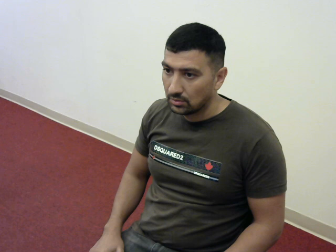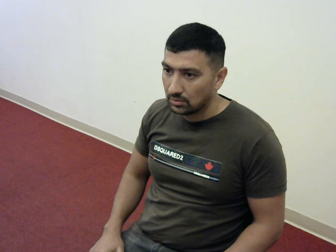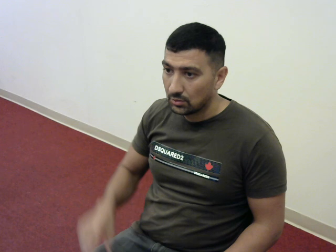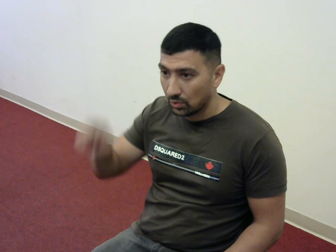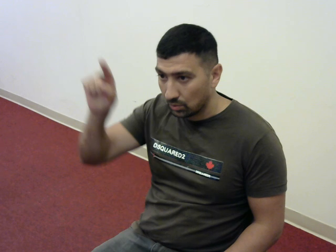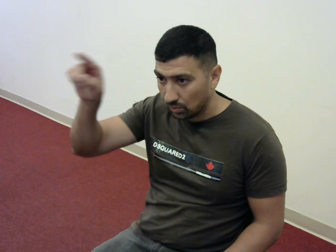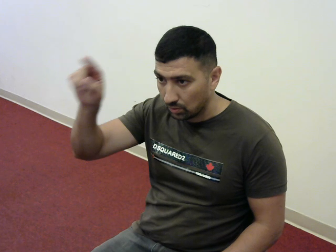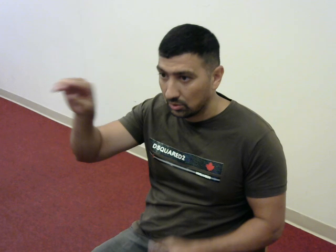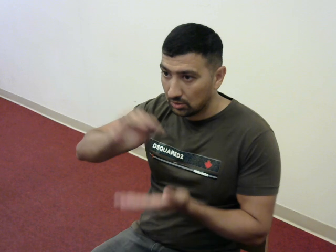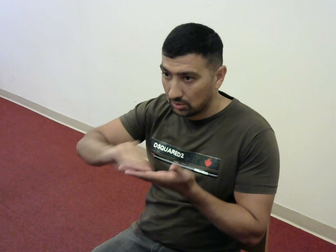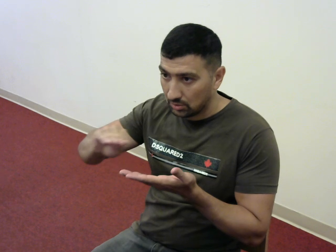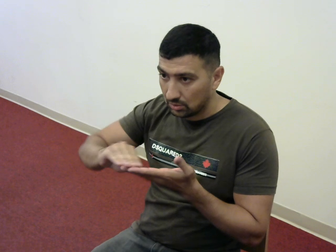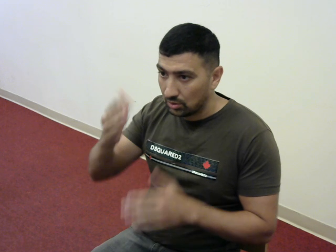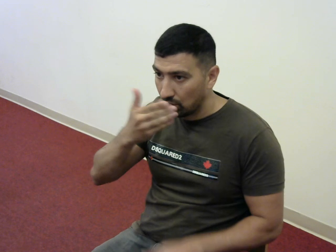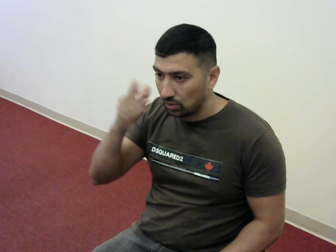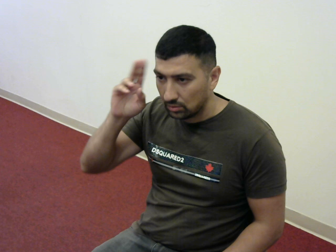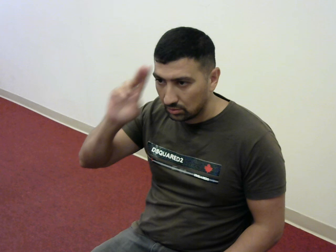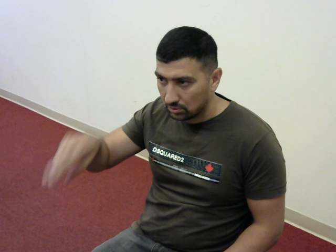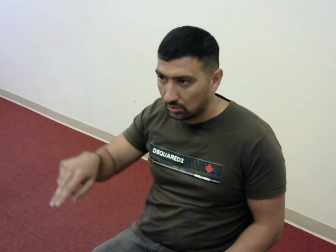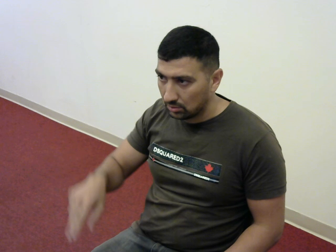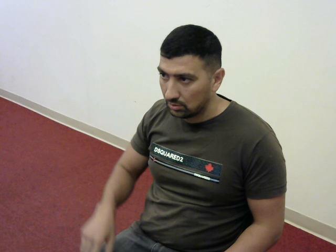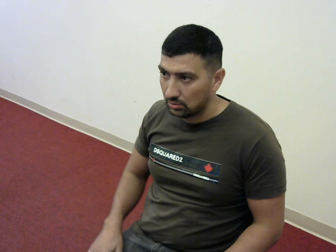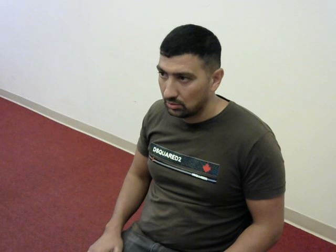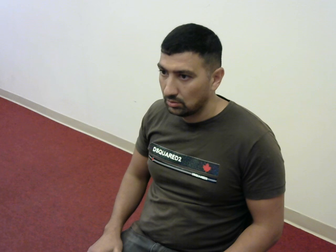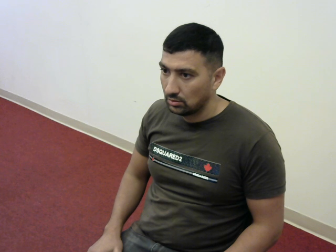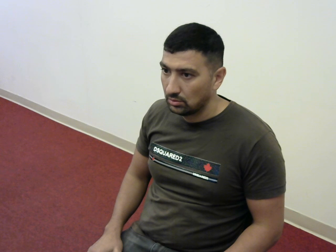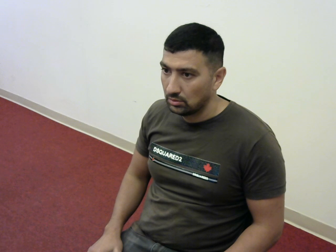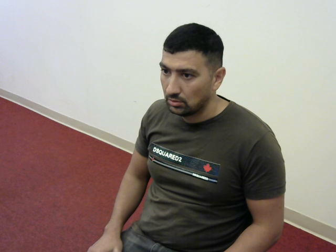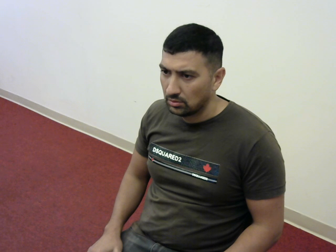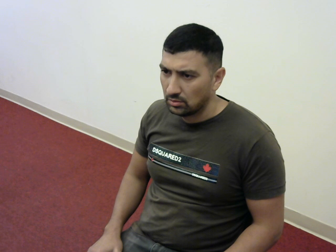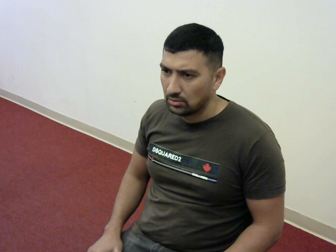O yazıb-oxuya bilmir